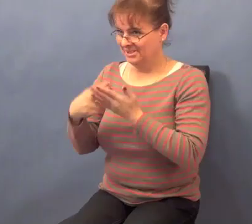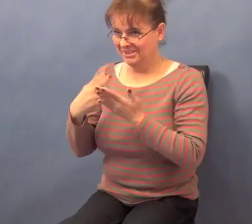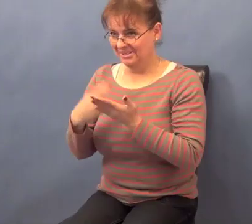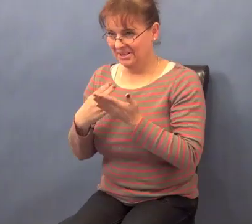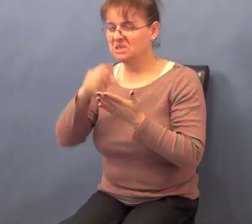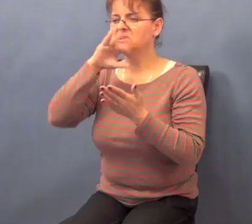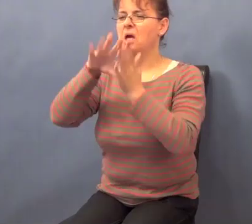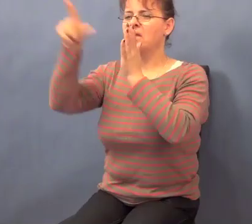Nie ma tego przepisu.